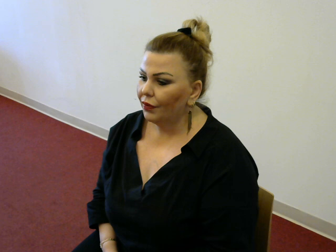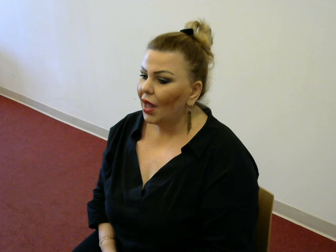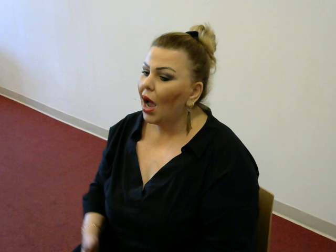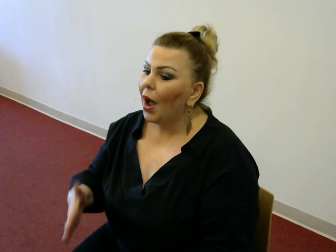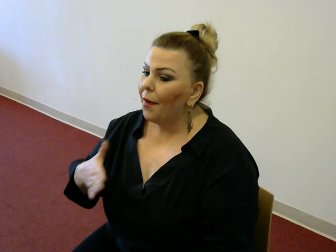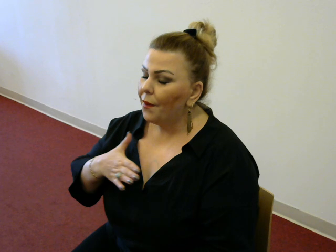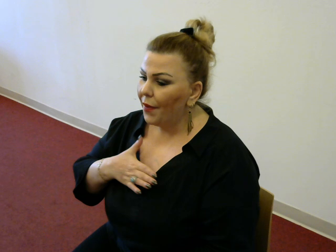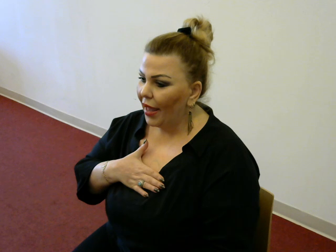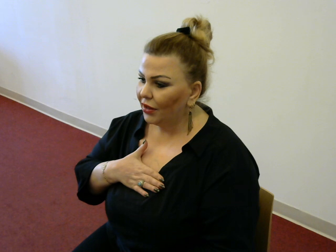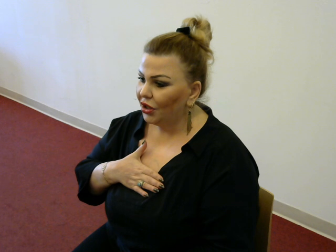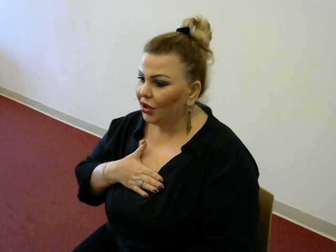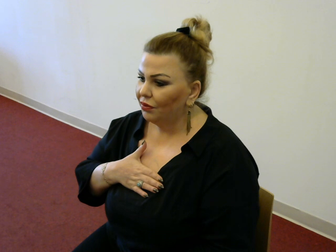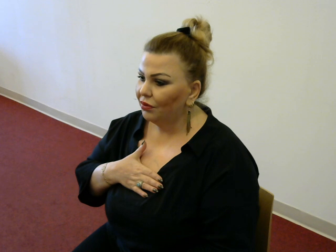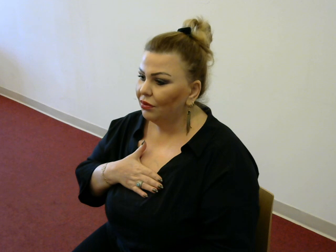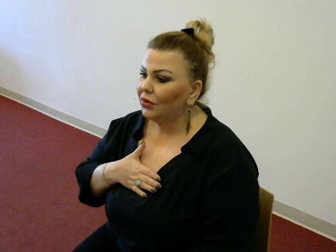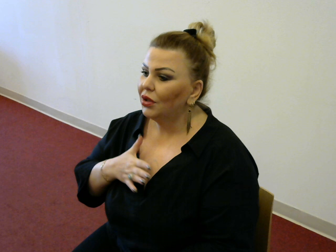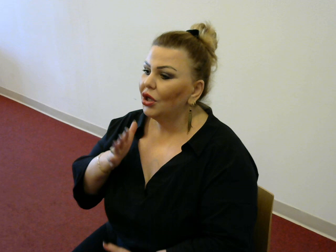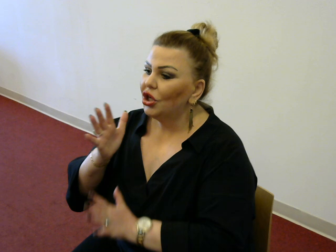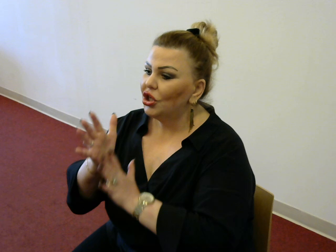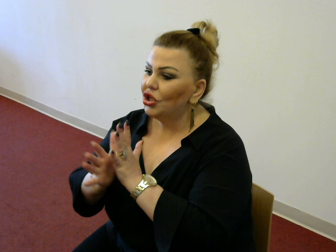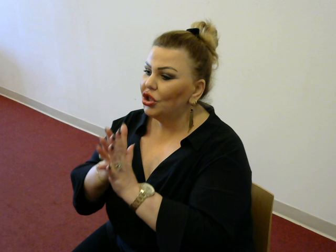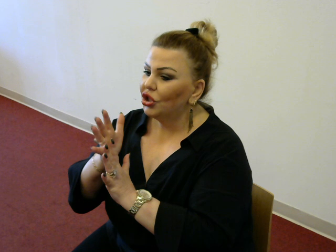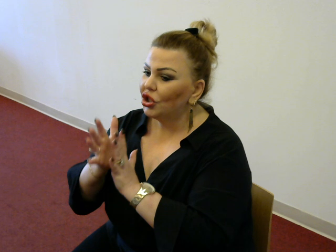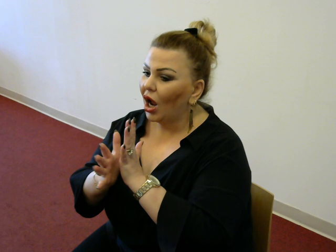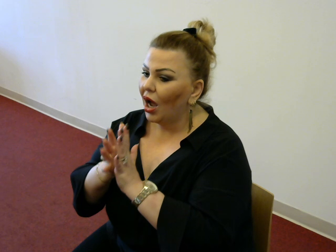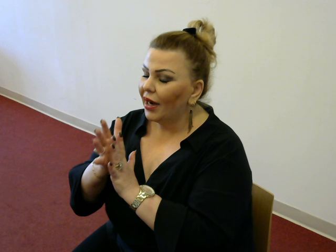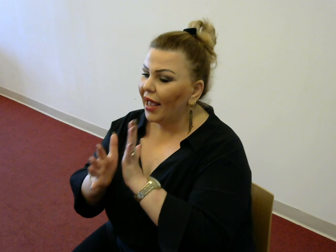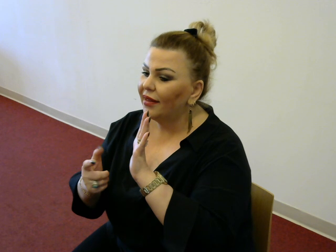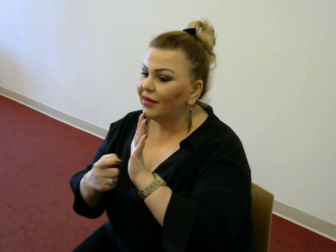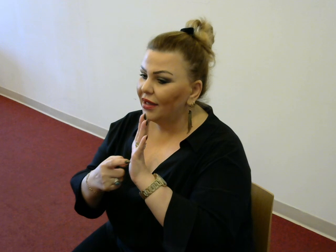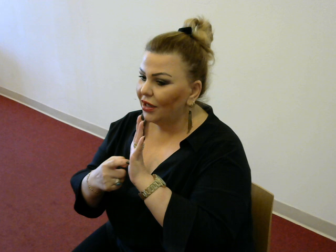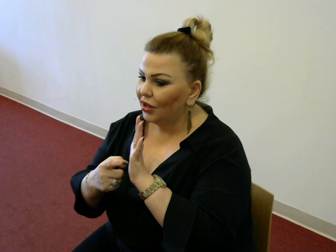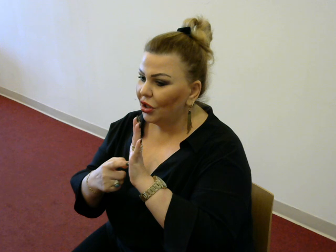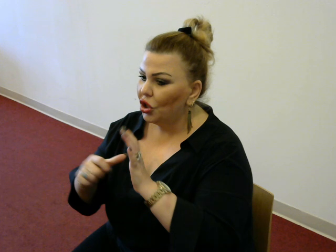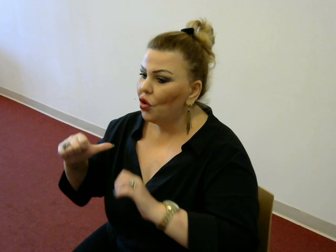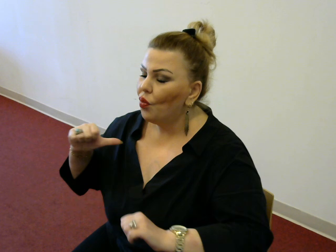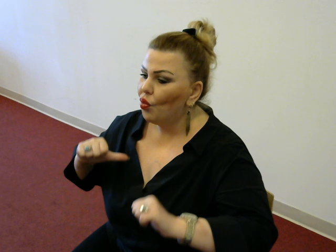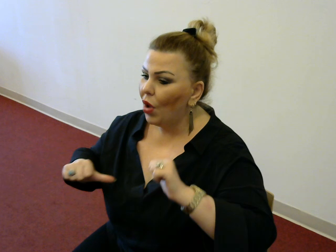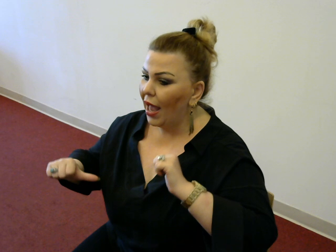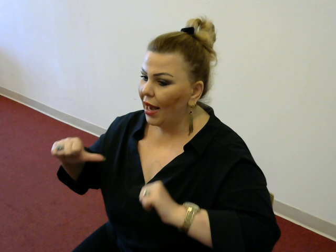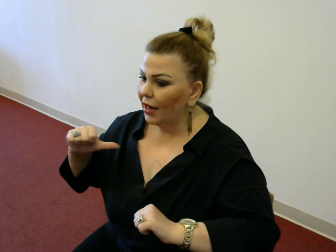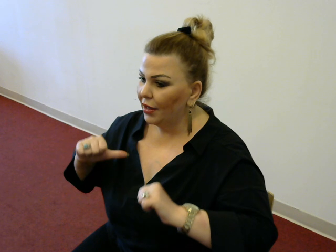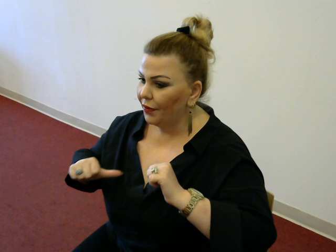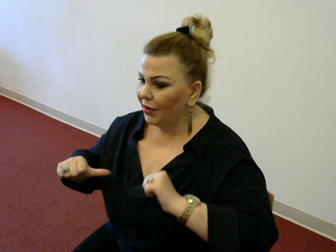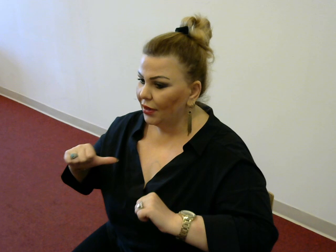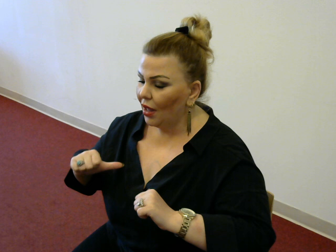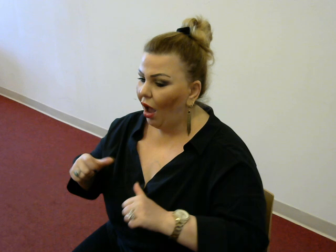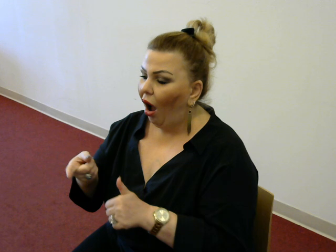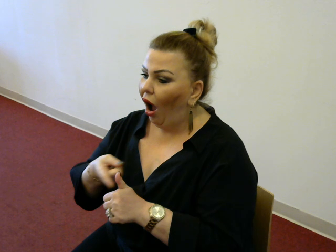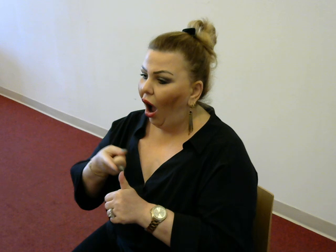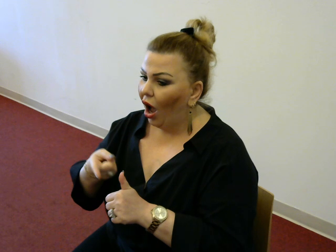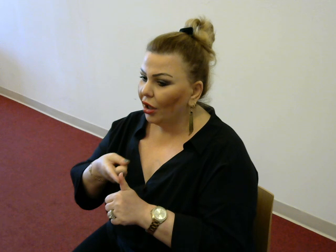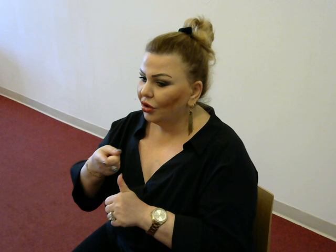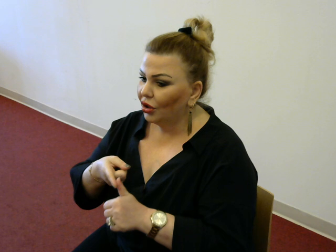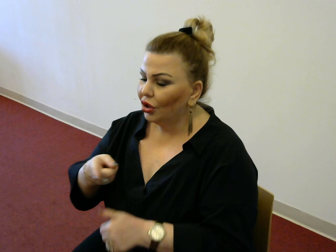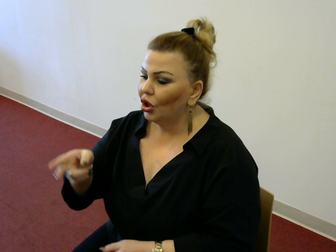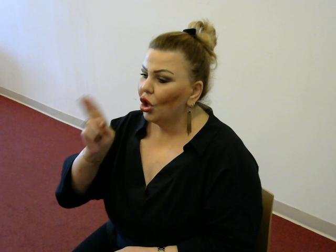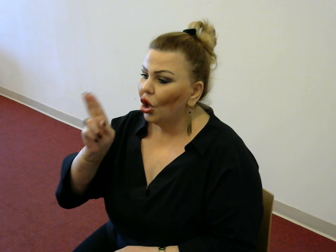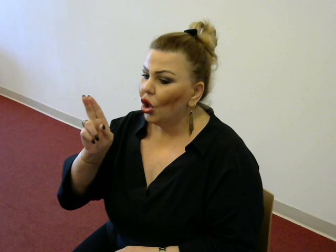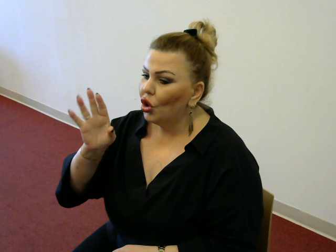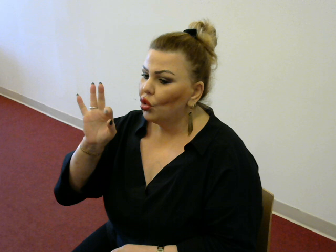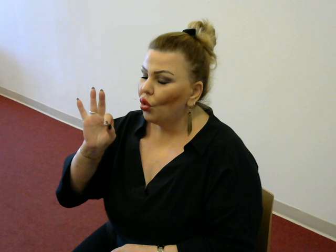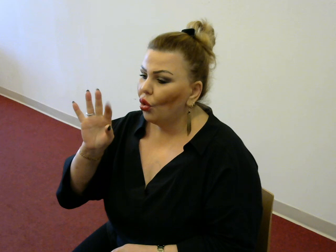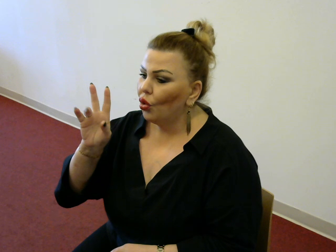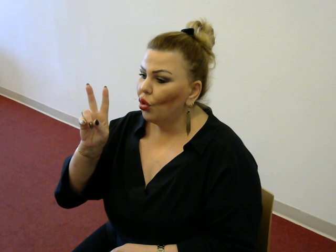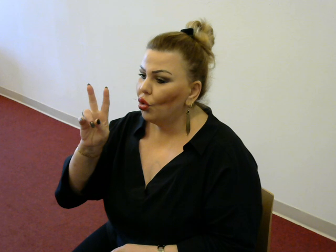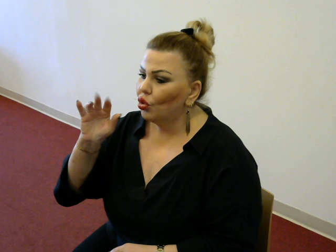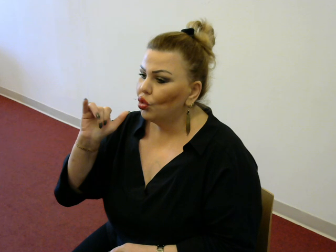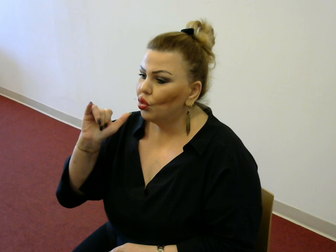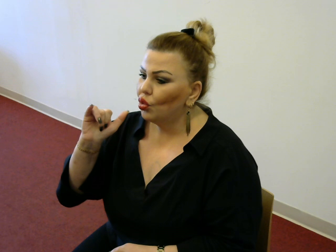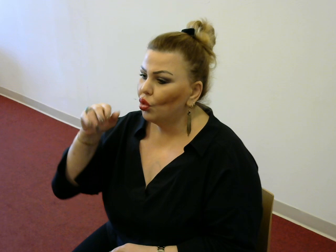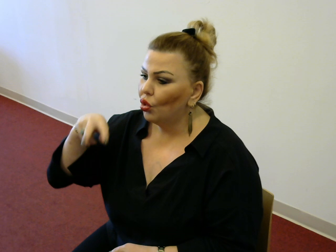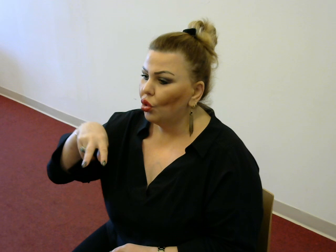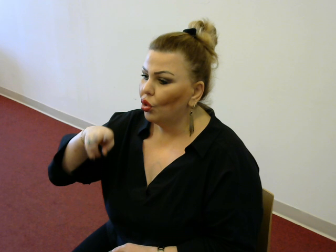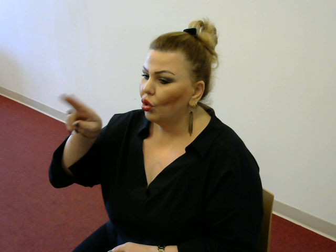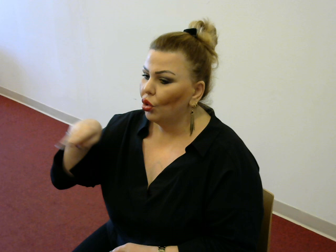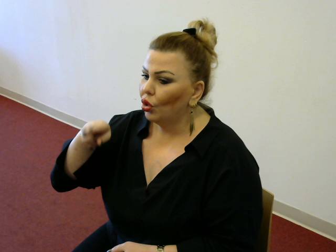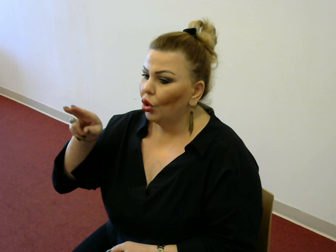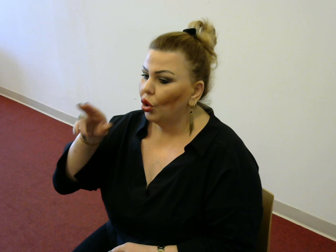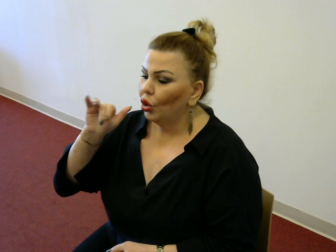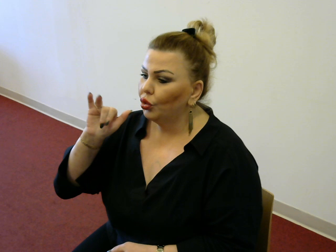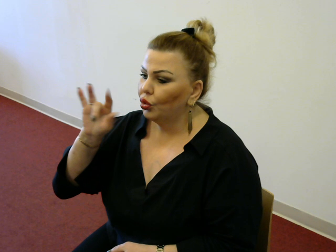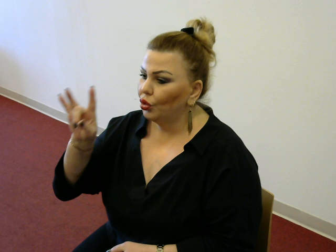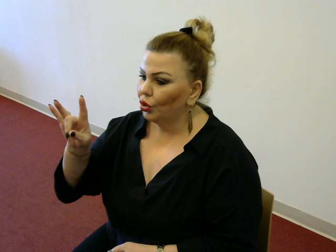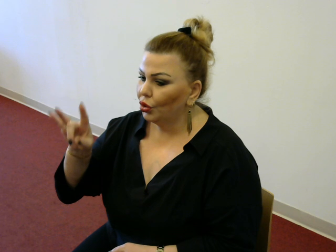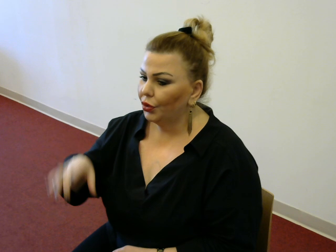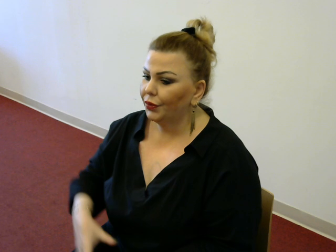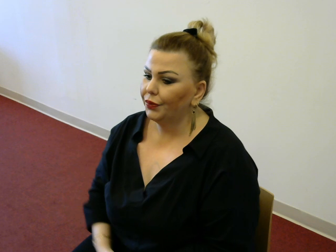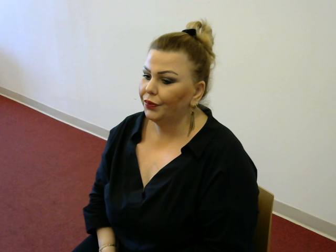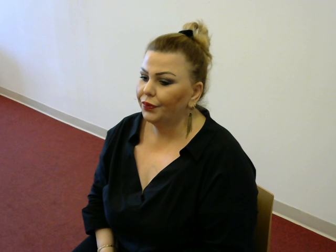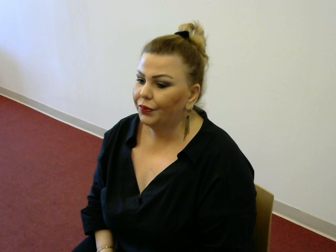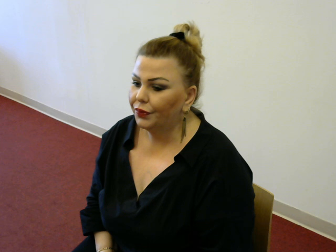Mənim işarə dili müəlliməmin adı Könüldür